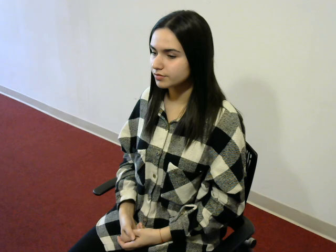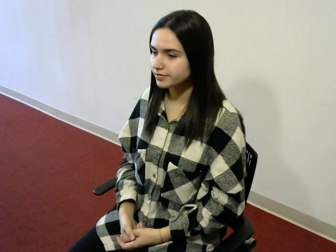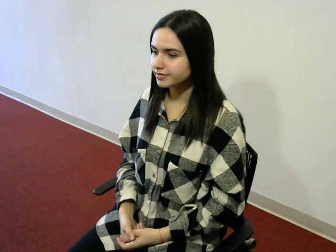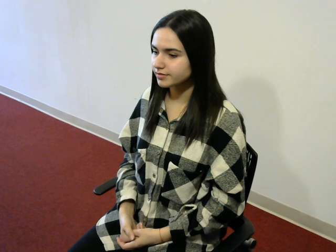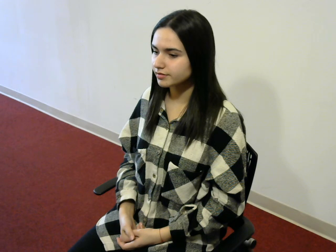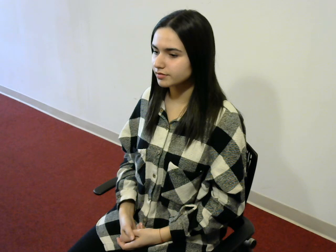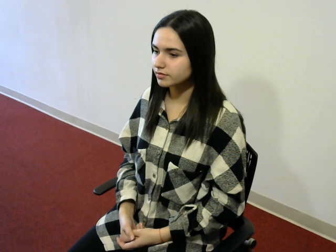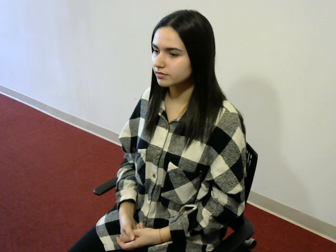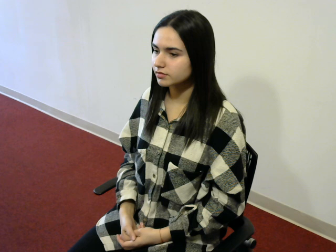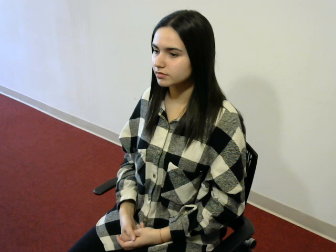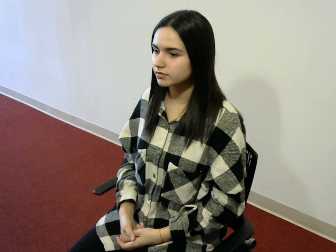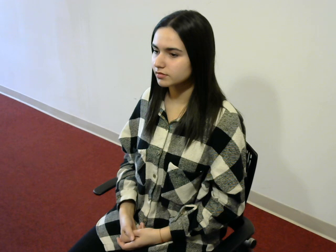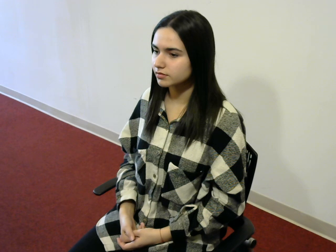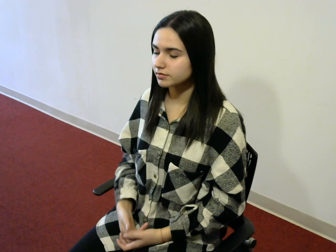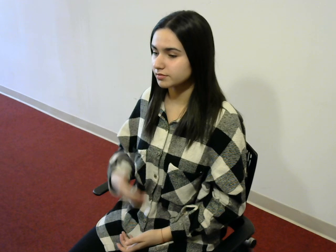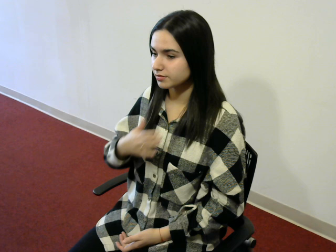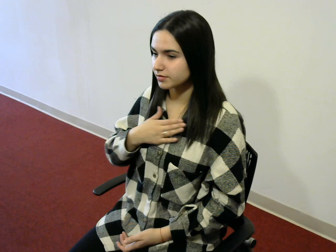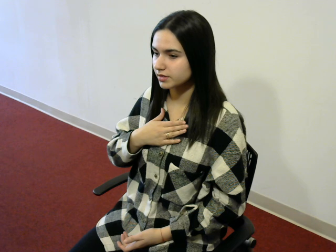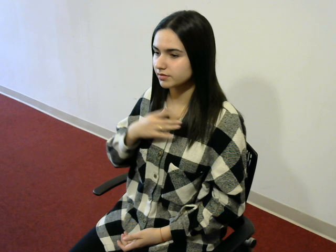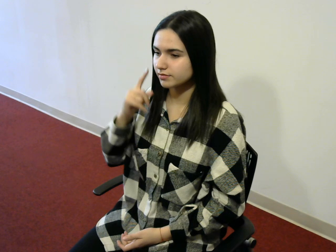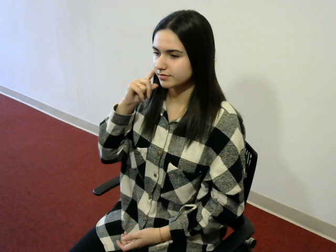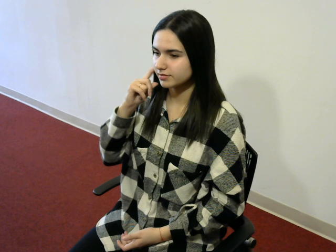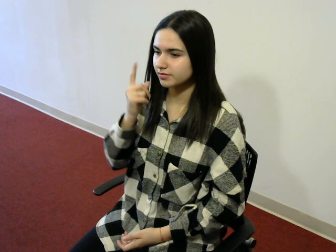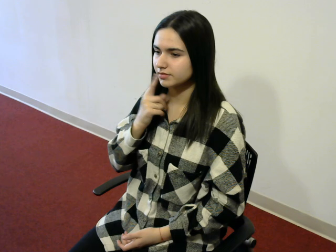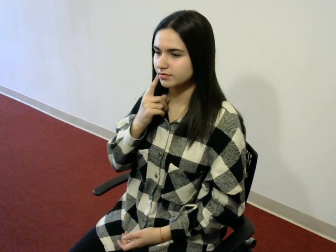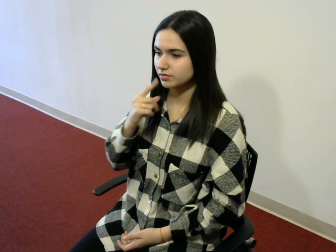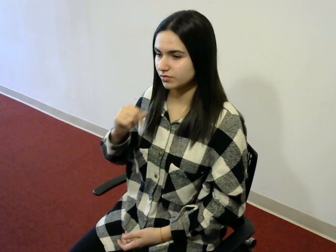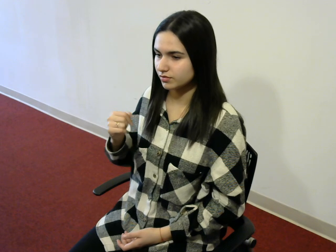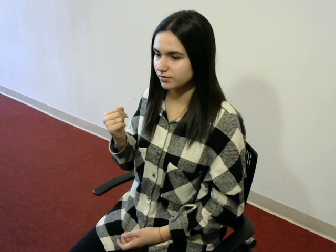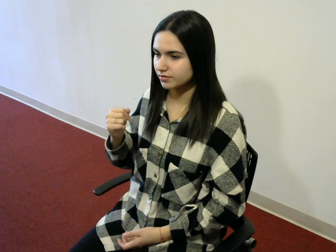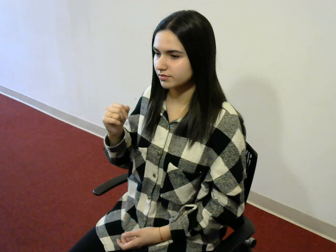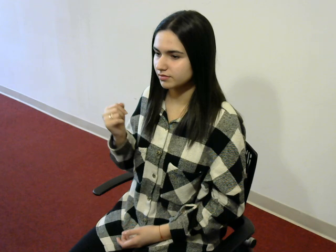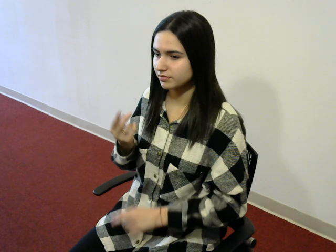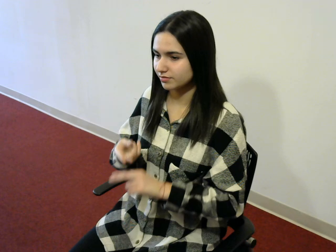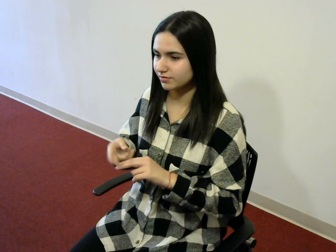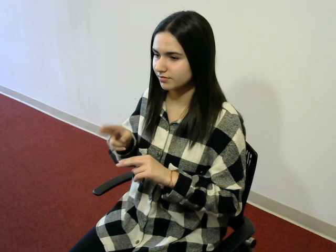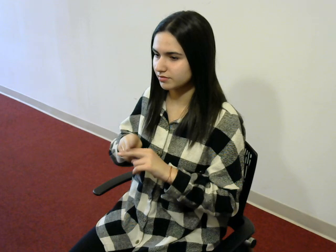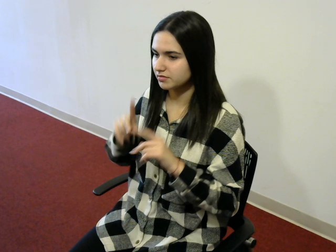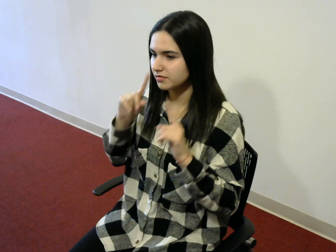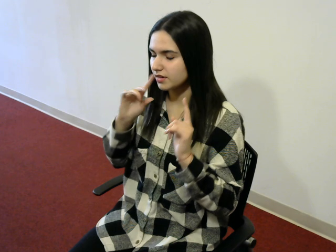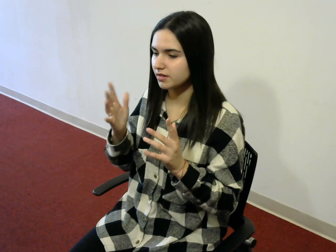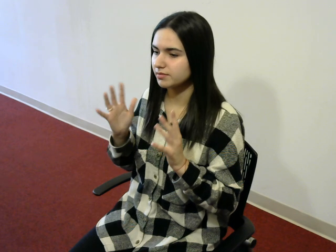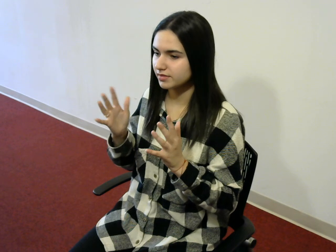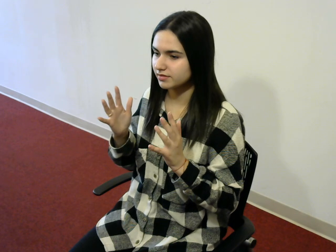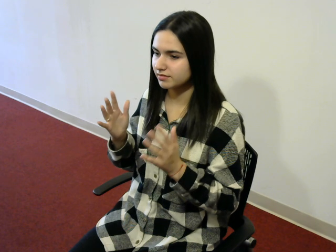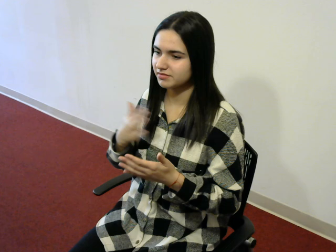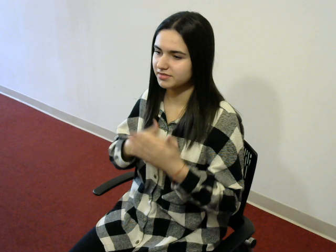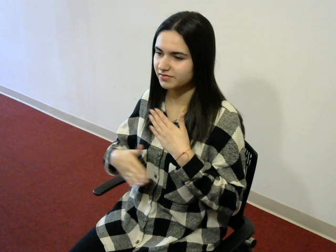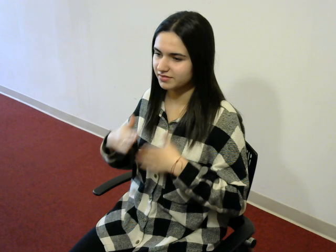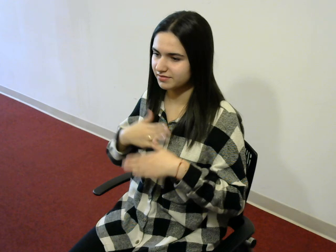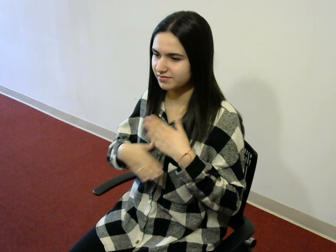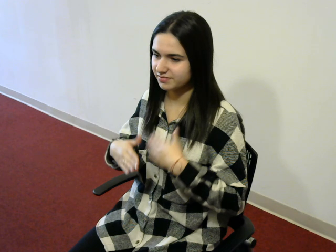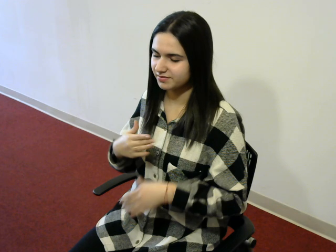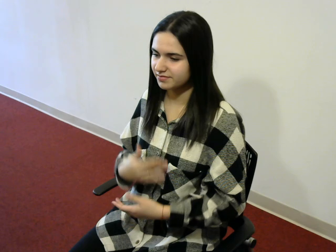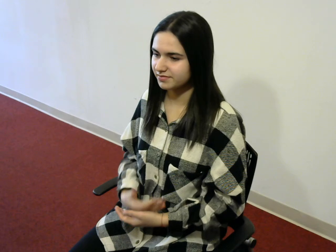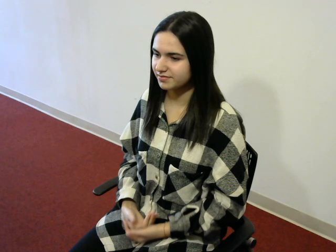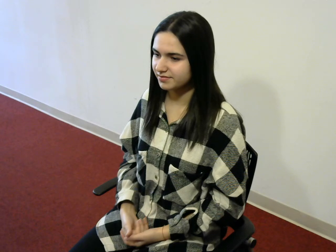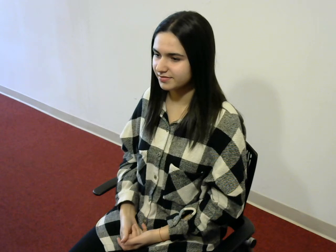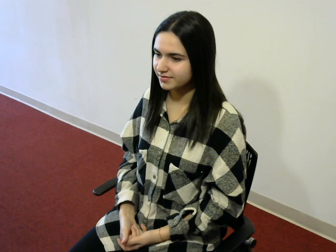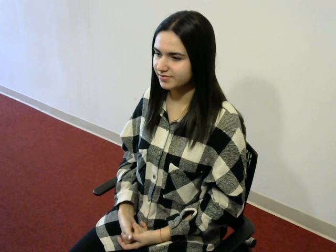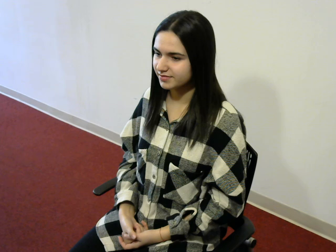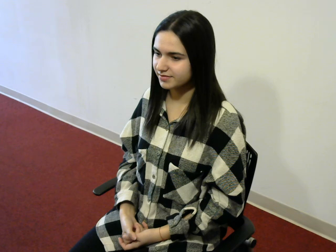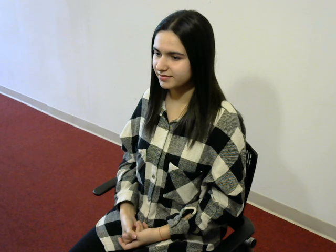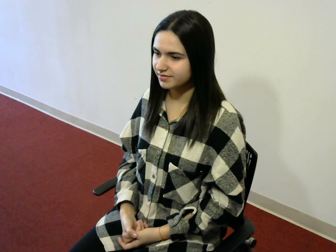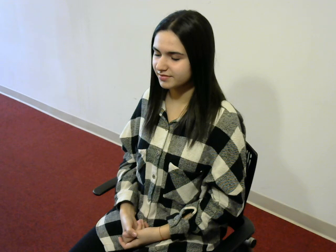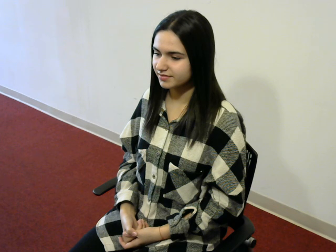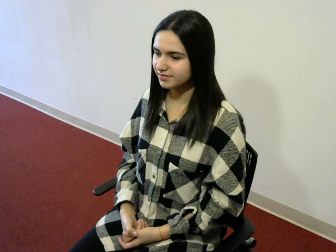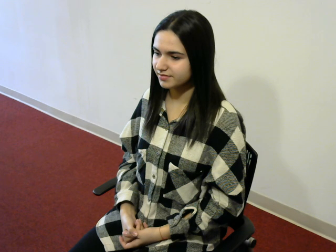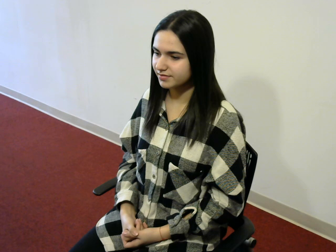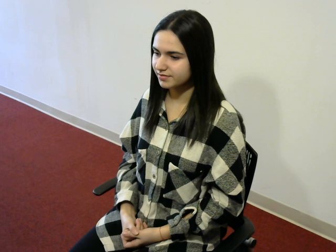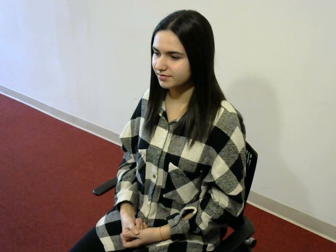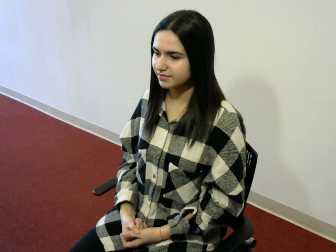Mənim eşitmə məhdudiyyətli dostlarım bu xəbərə sevinəcək